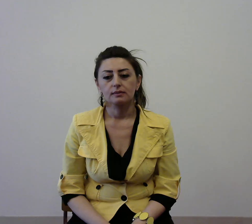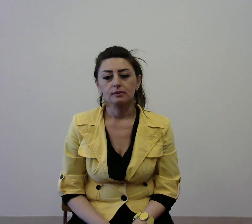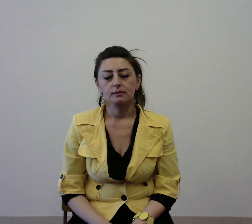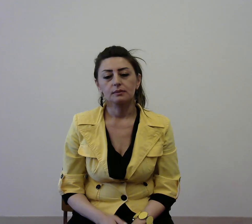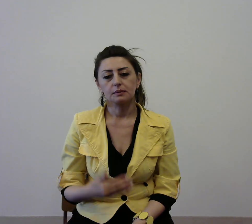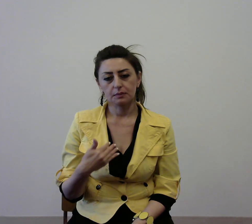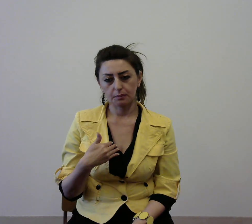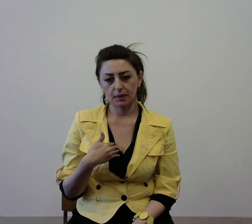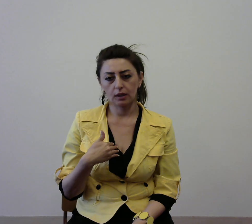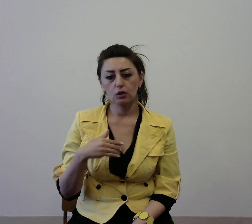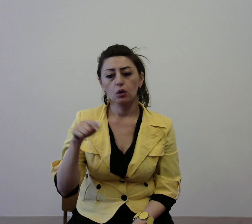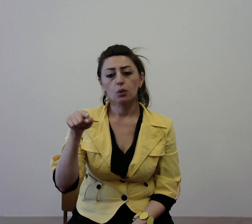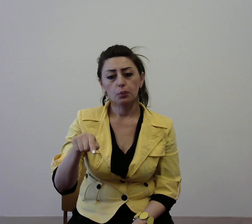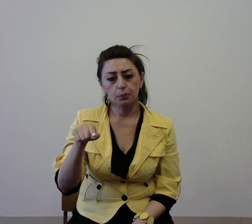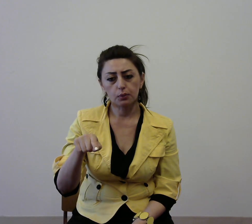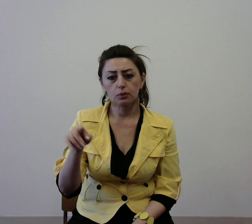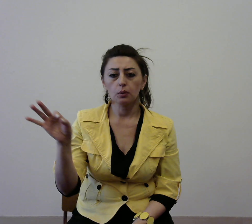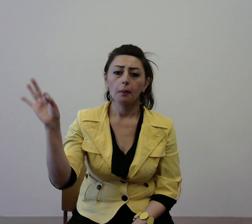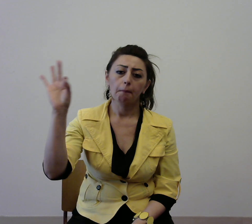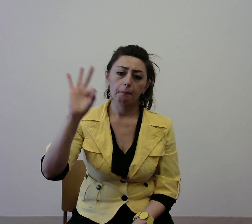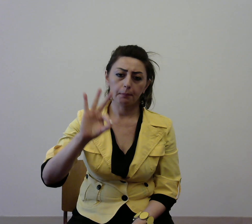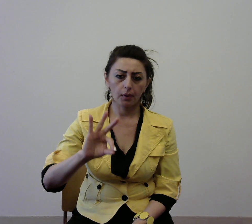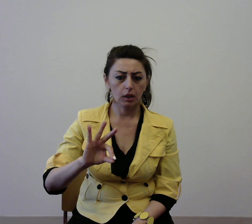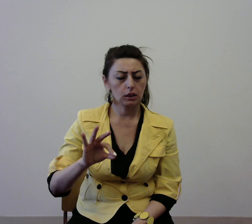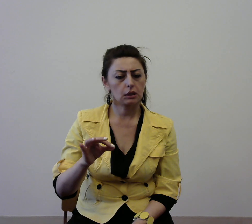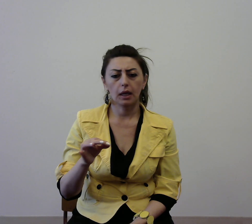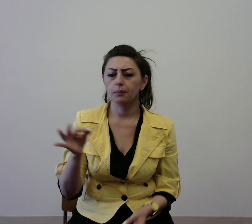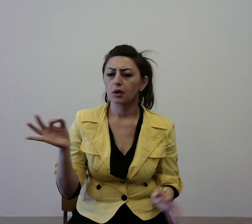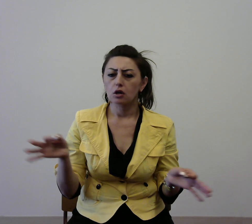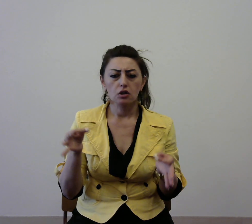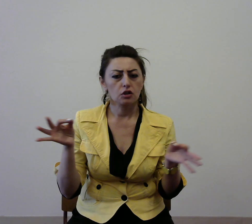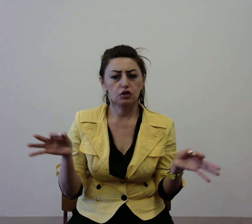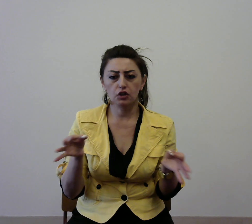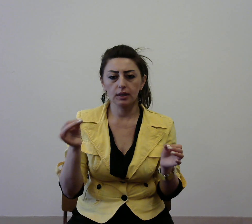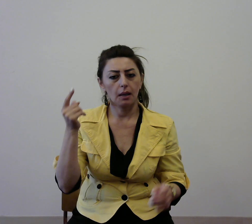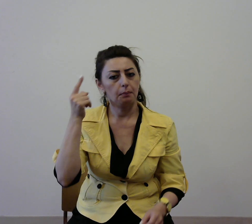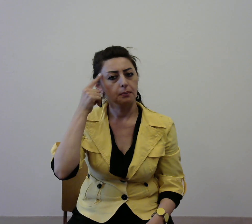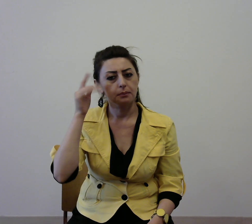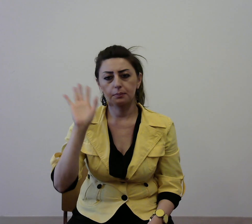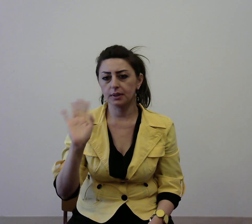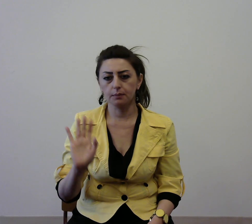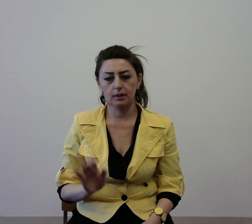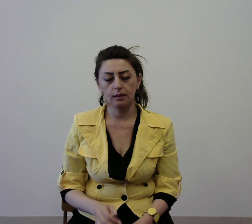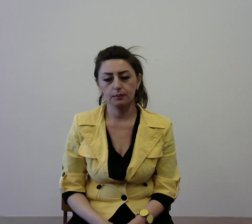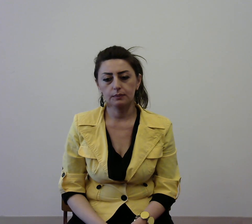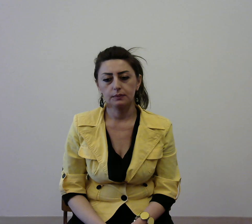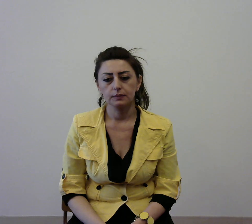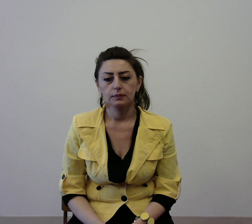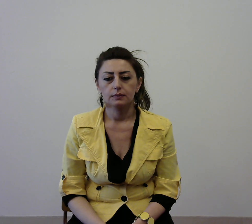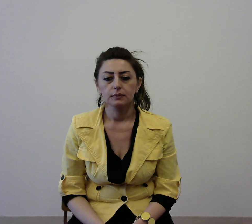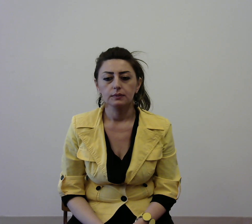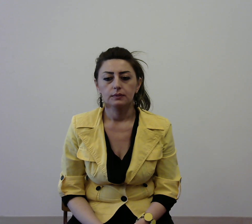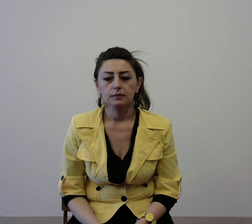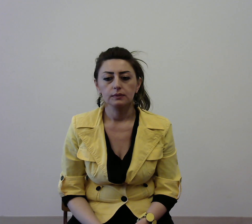Mən bu barədə heç nə bilmirəm